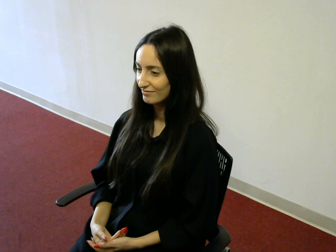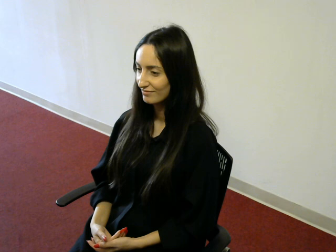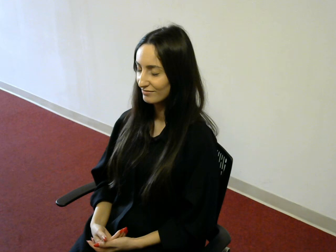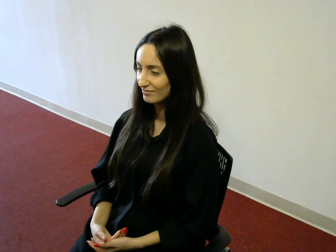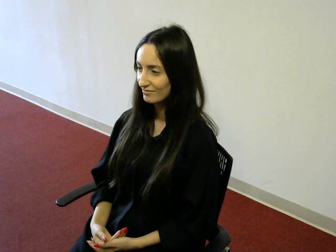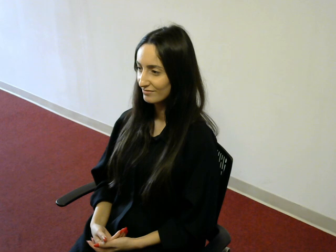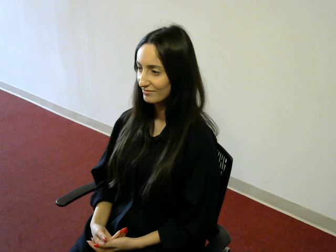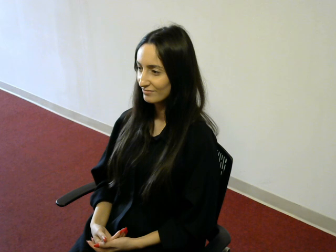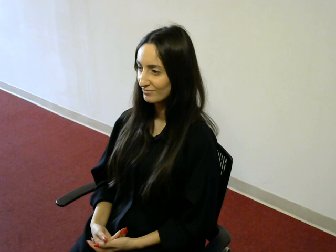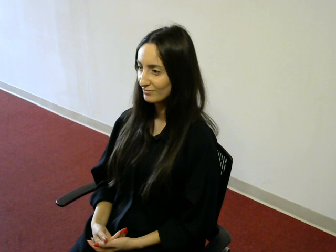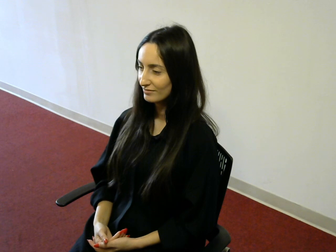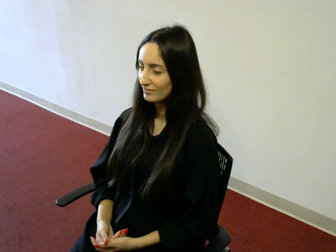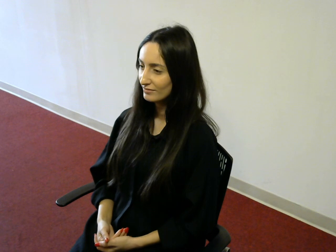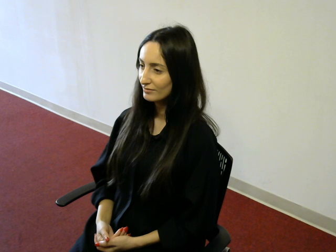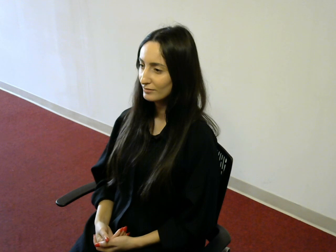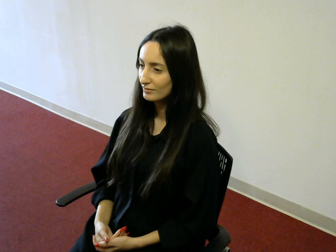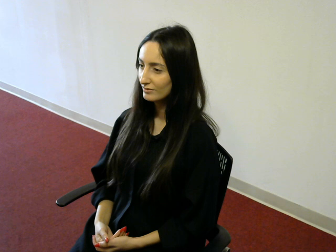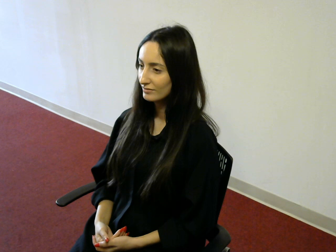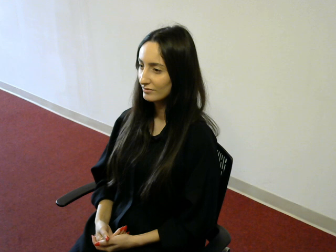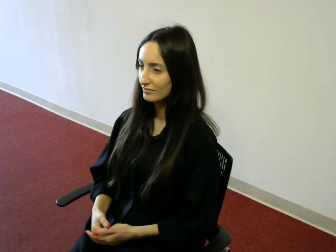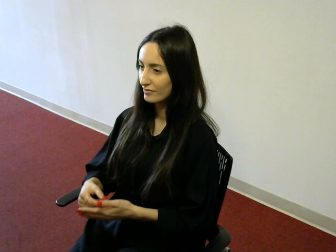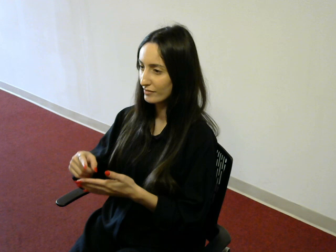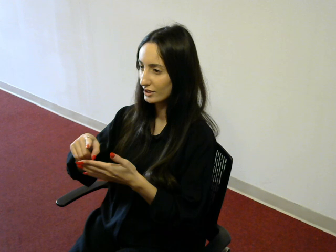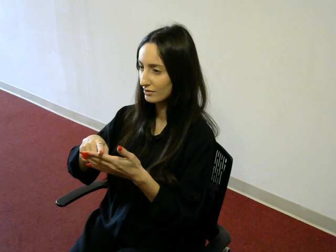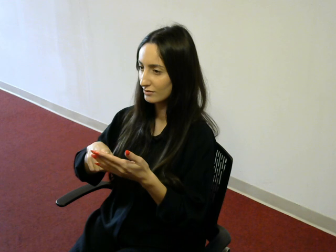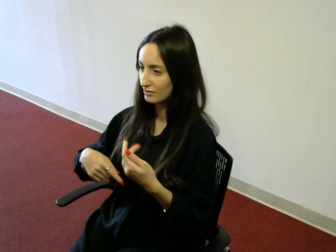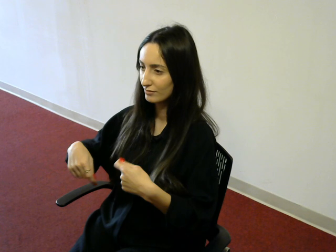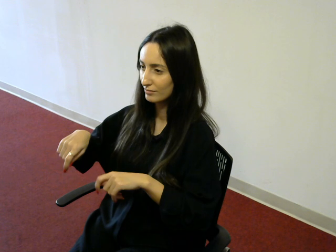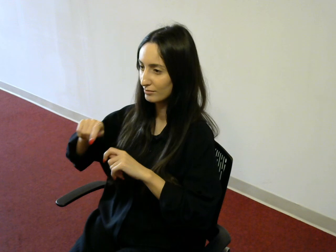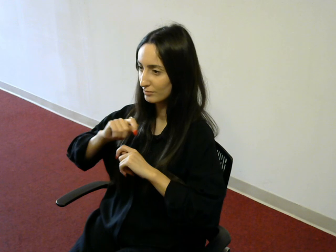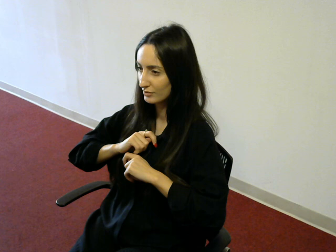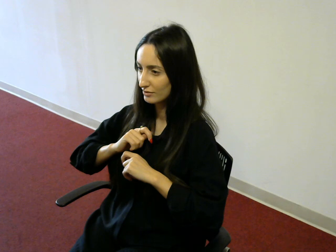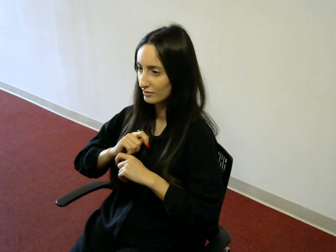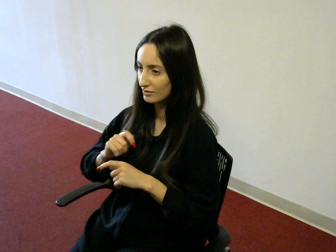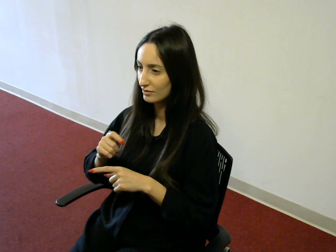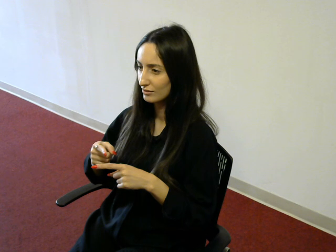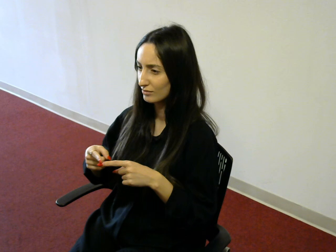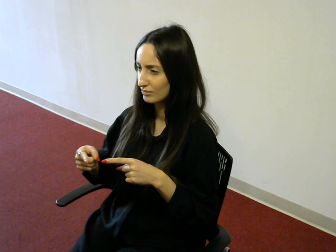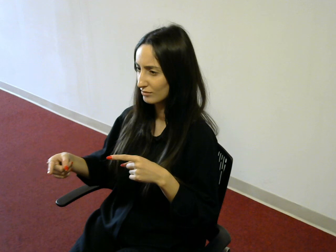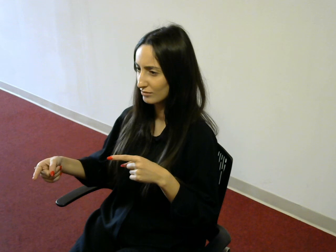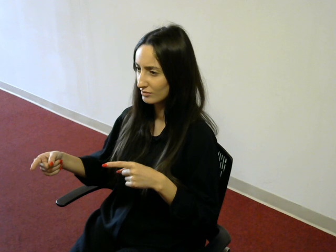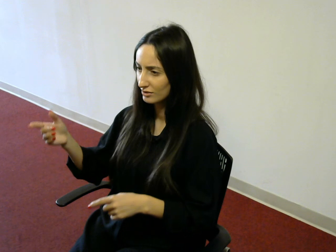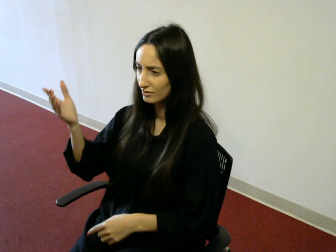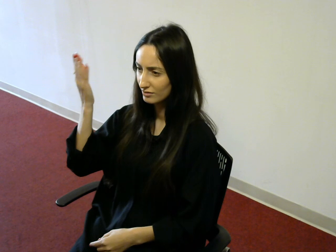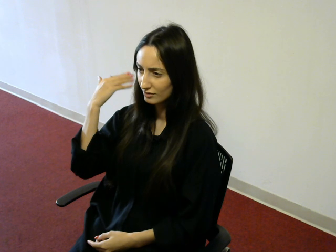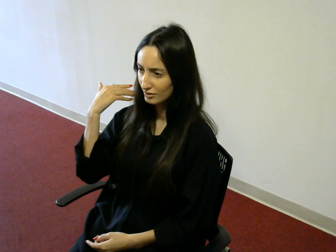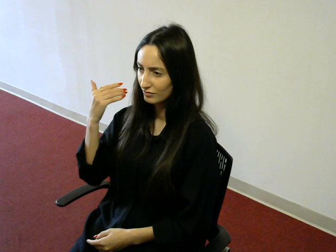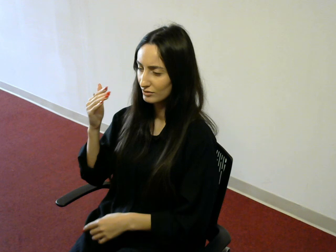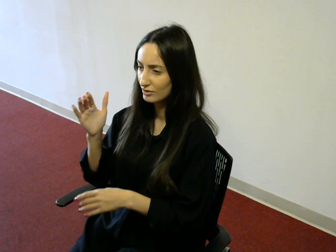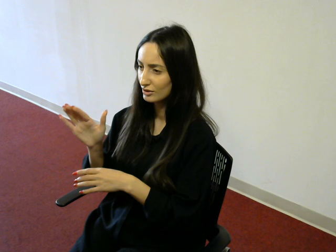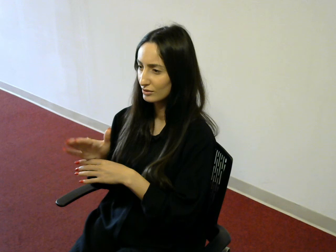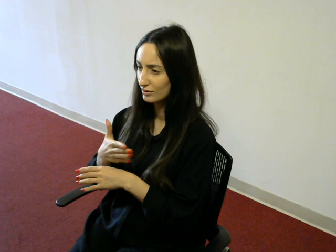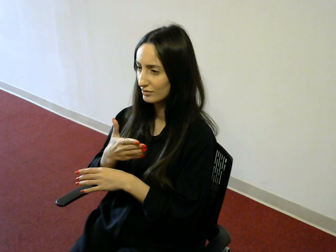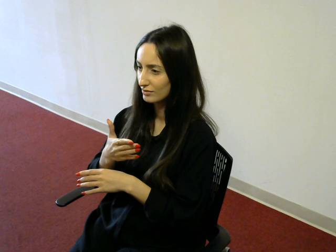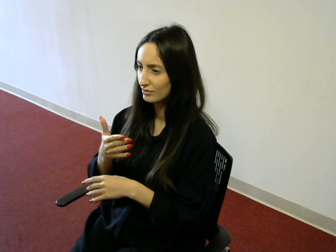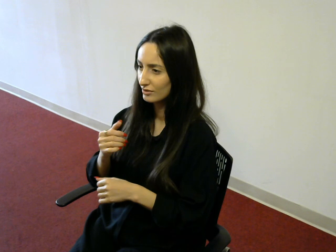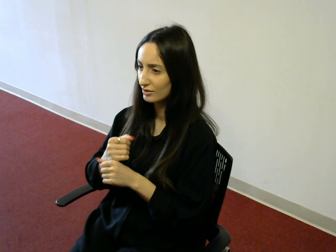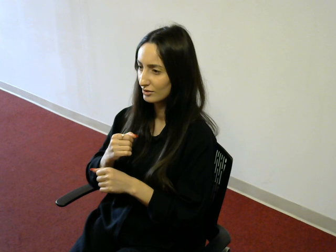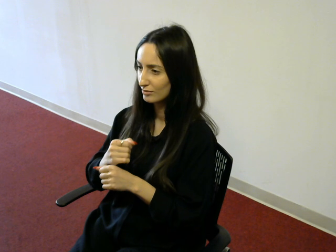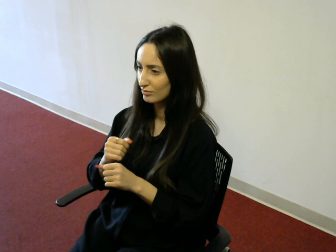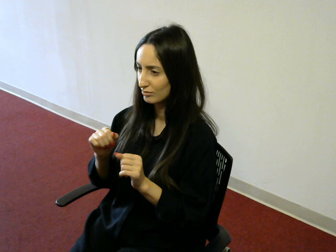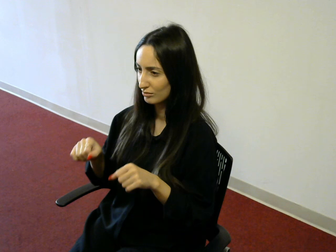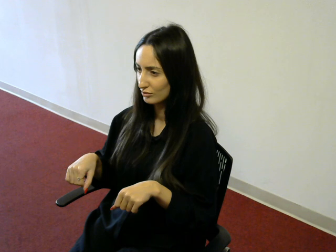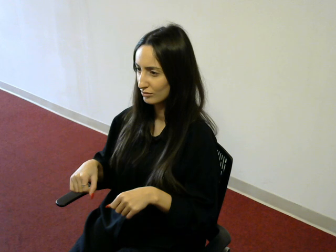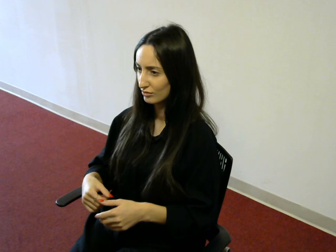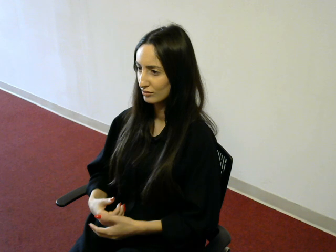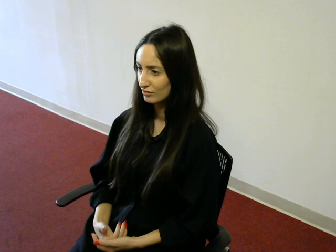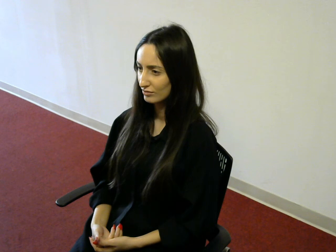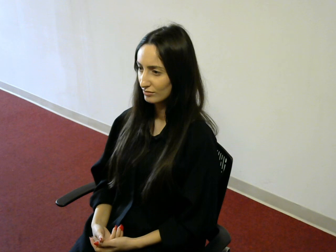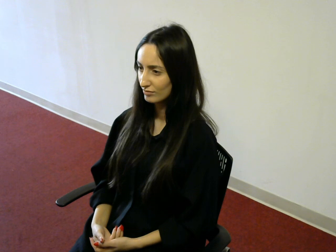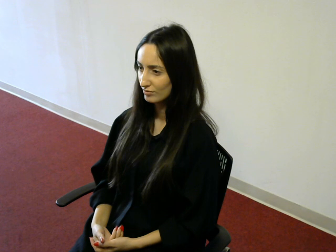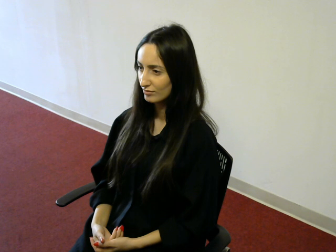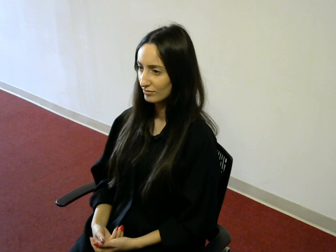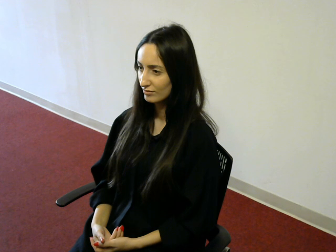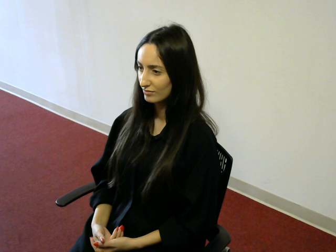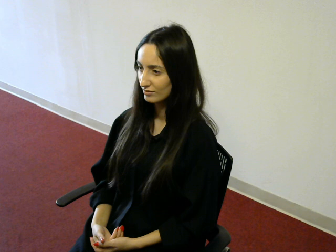Etibarnaməni müddətindən əvvəl ləğv etdirmək olarmı?